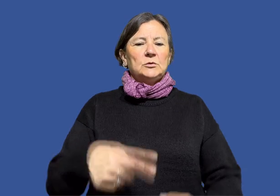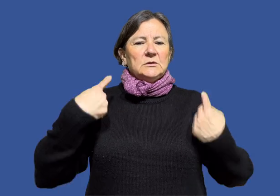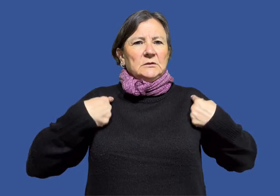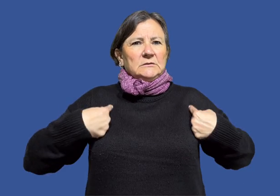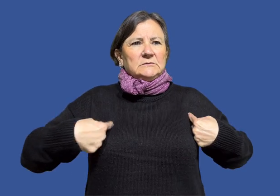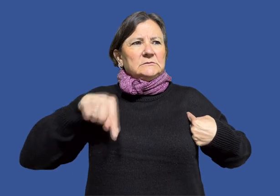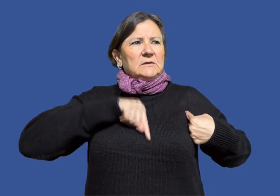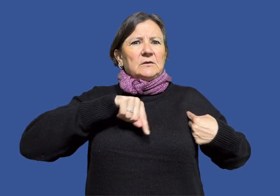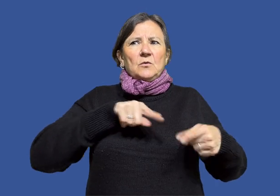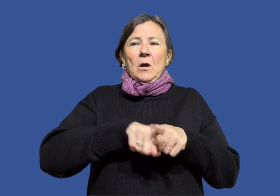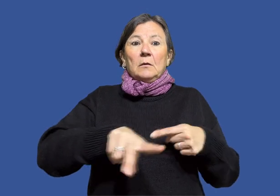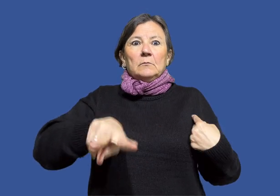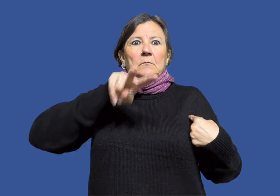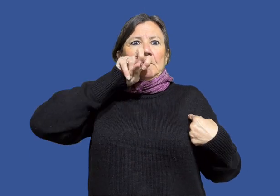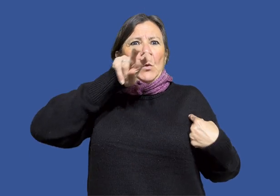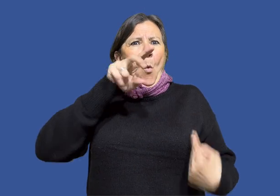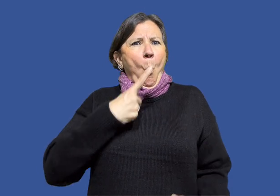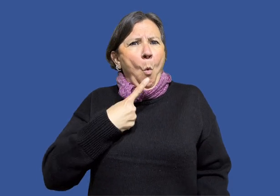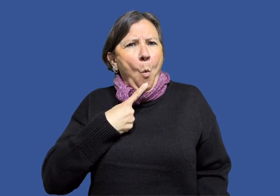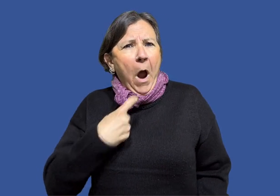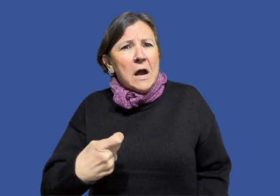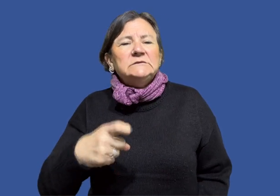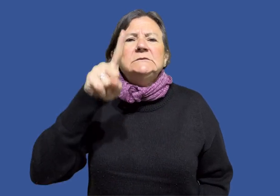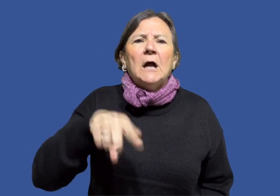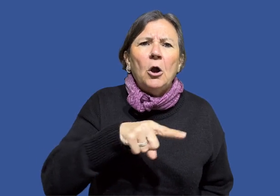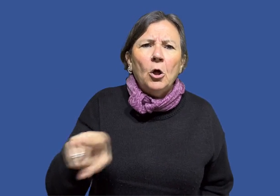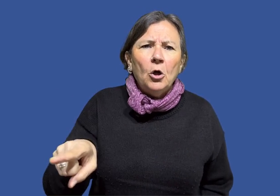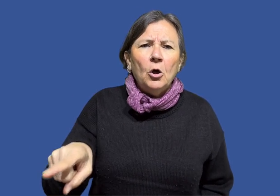Et costa respirar?